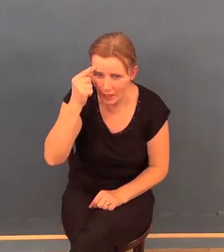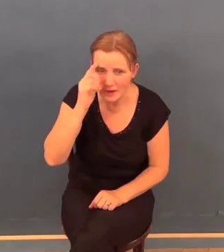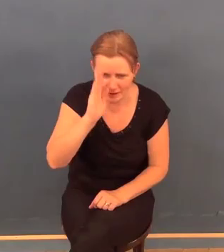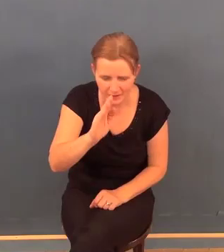Moment...